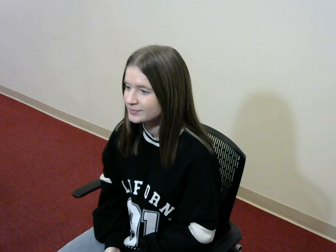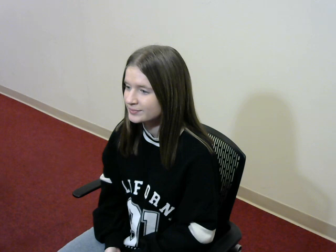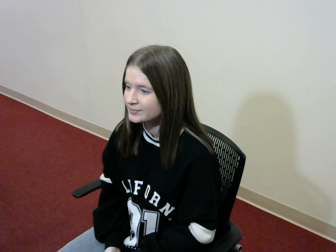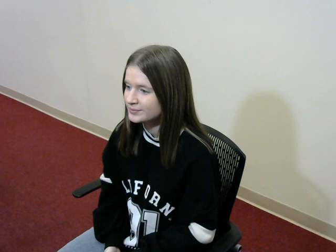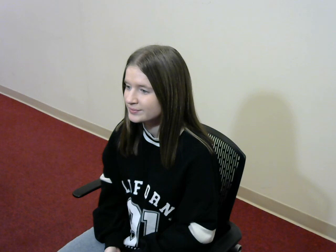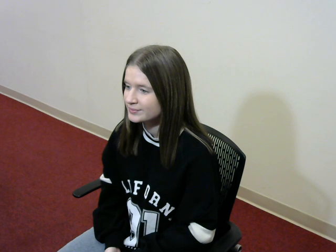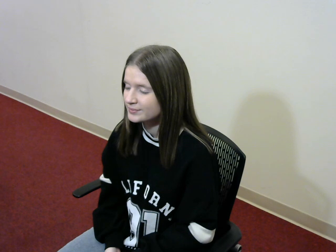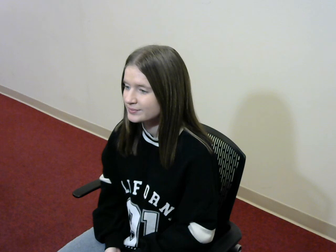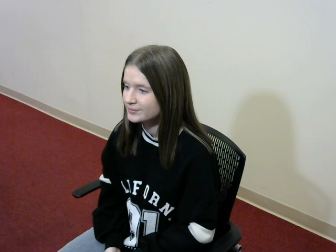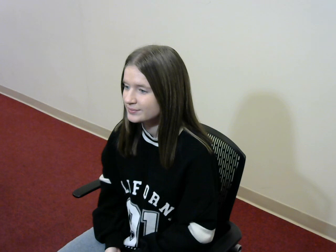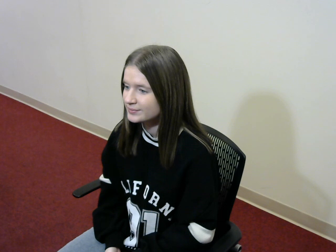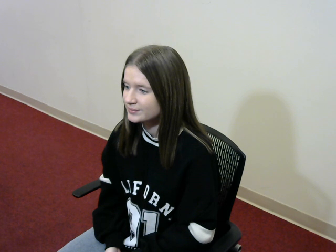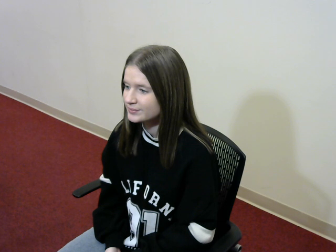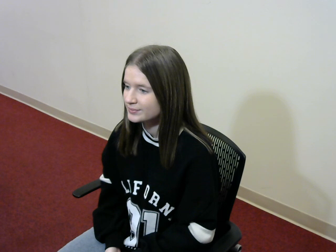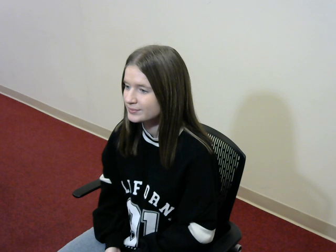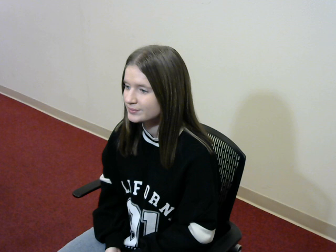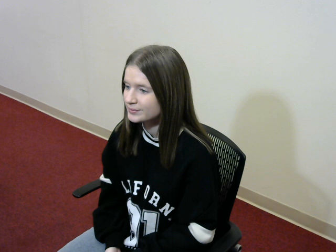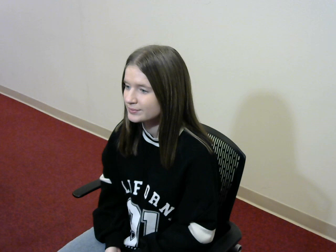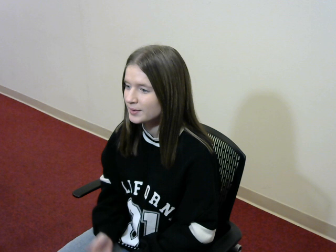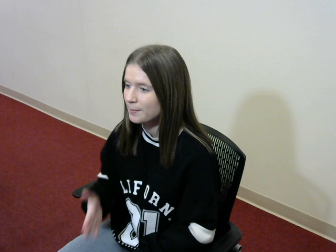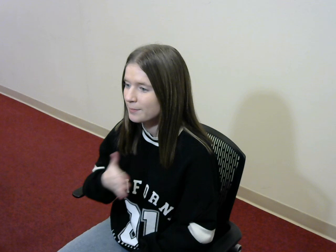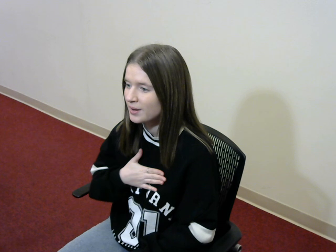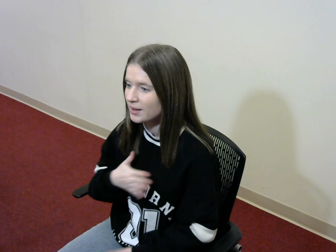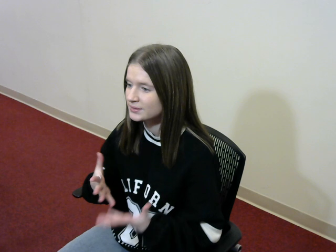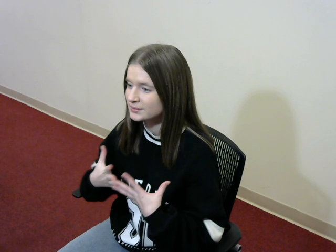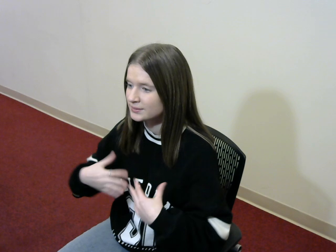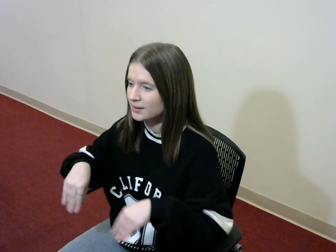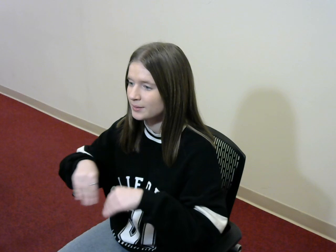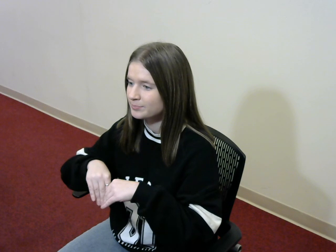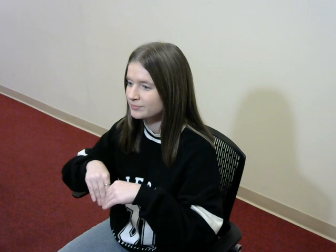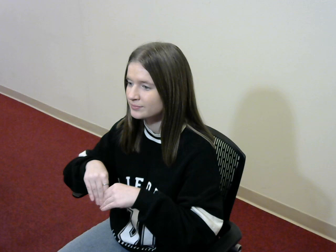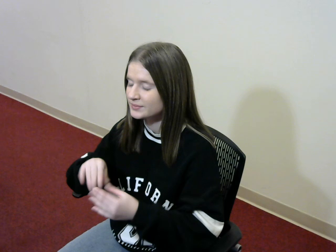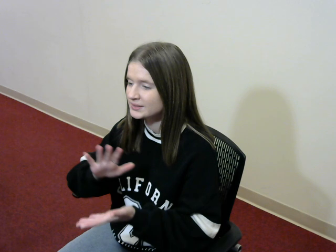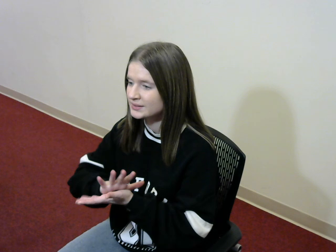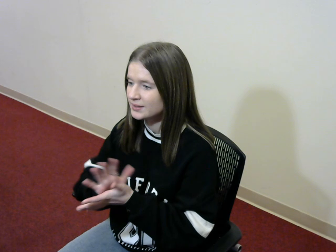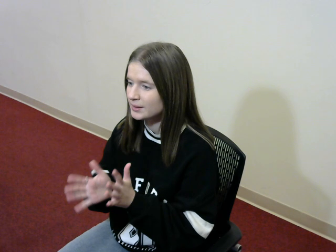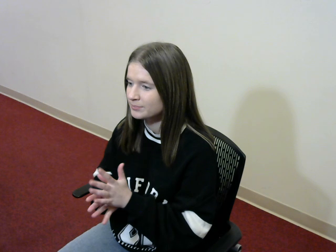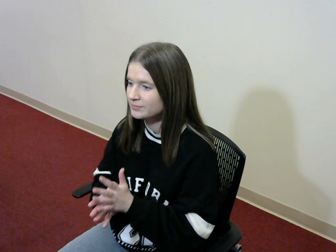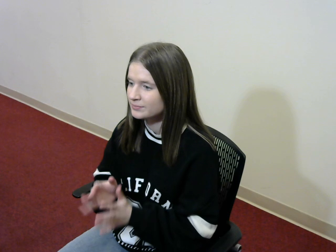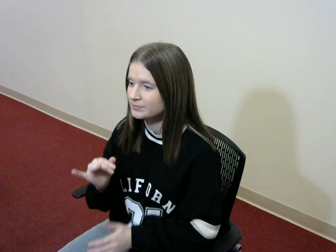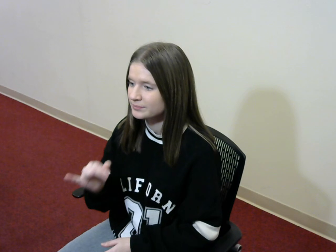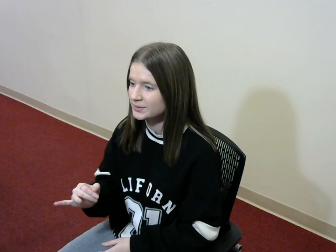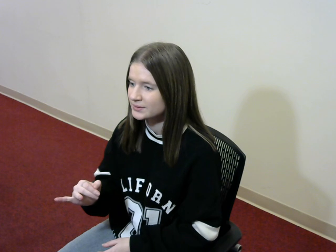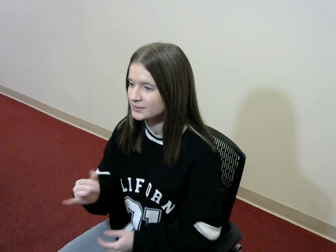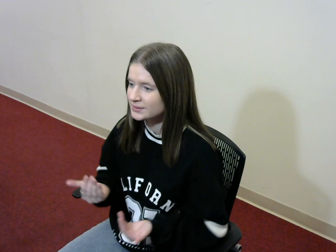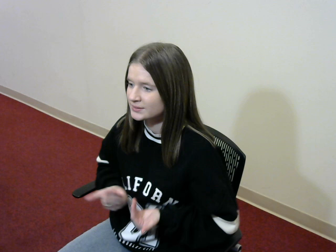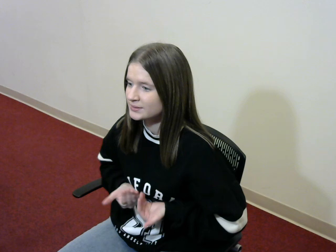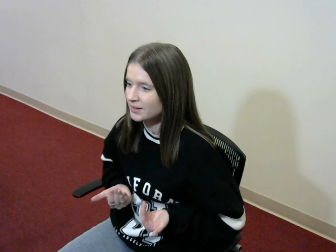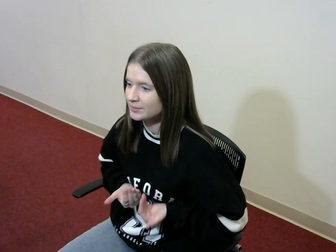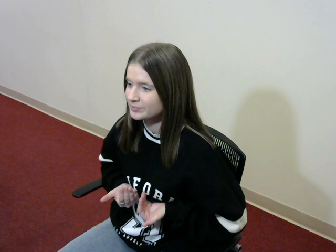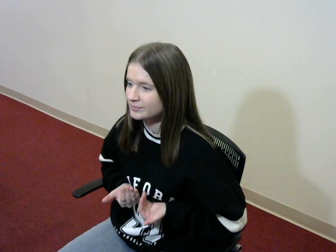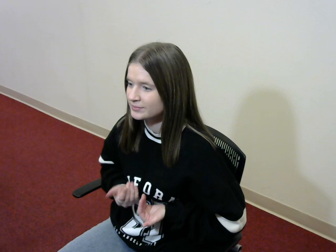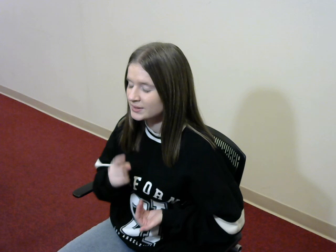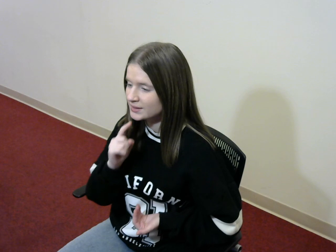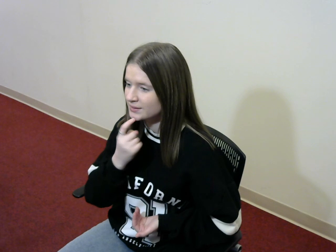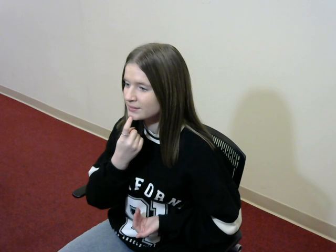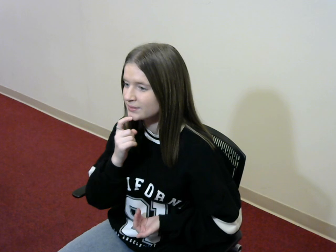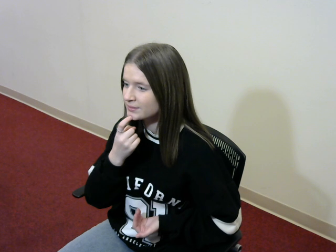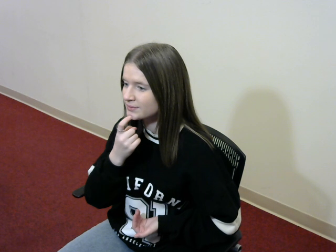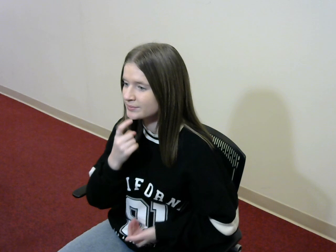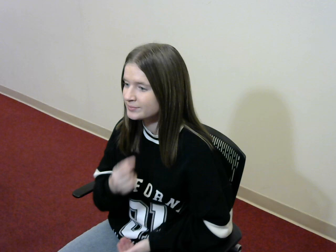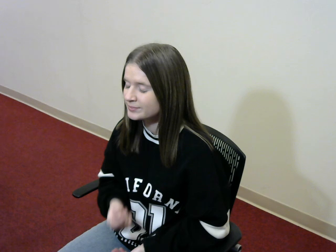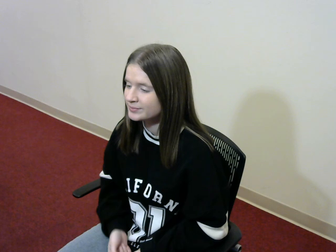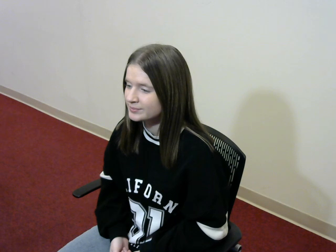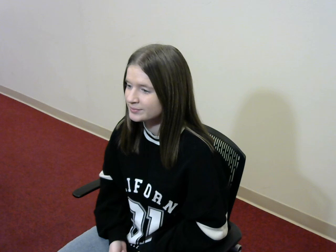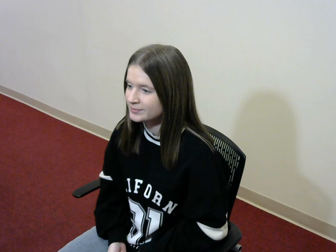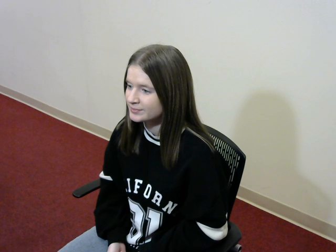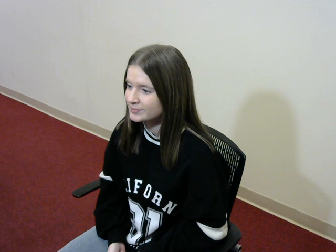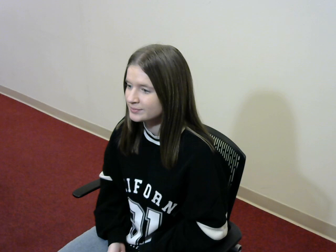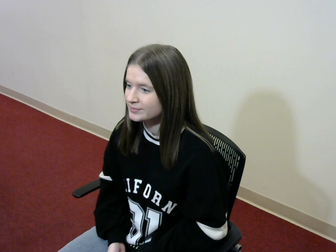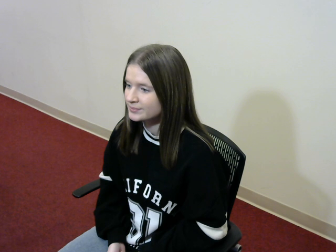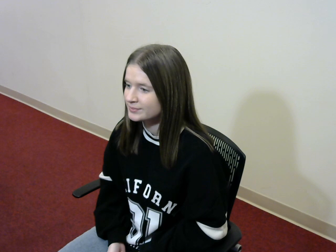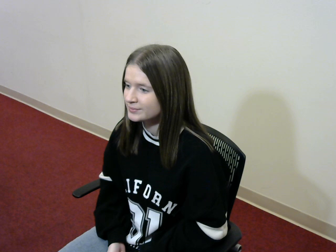Mənim ailəmin vəziyyəti yaxşı deyil, yaşamaq çətindir